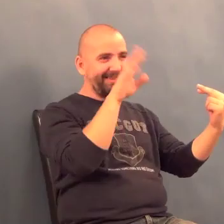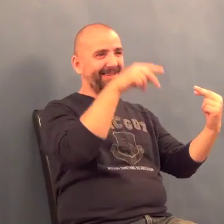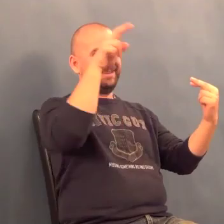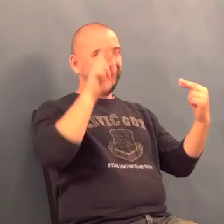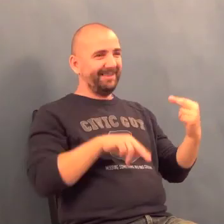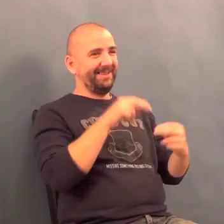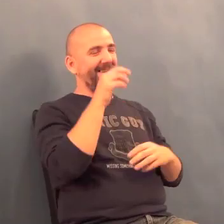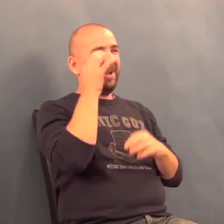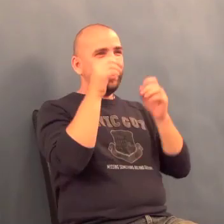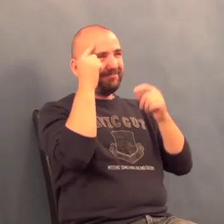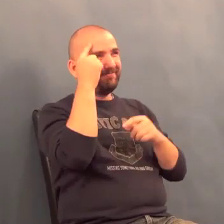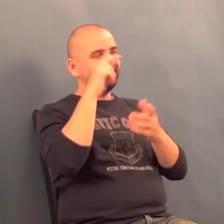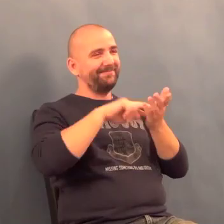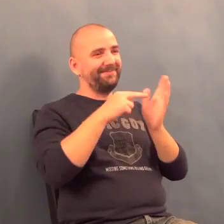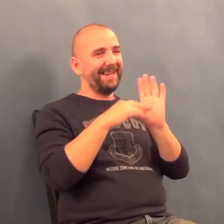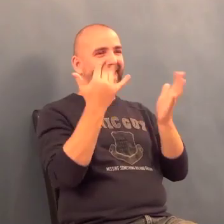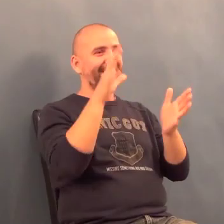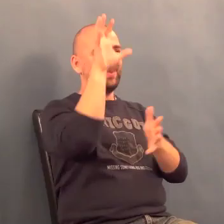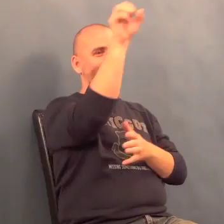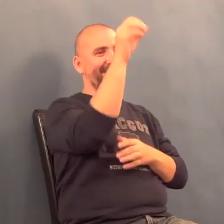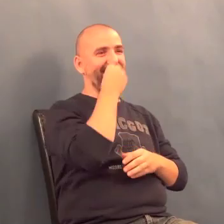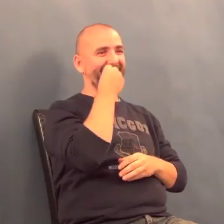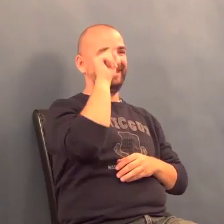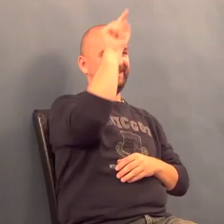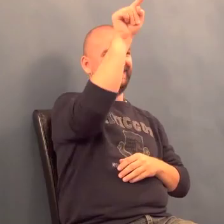Kot cofnął się od okna, myślał i planował jak złapać i zjeść tę kurę.